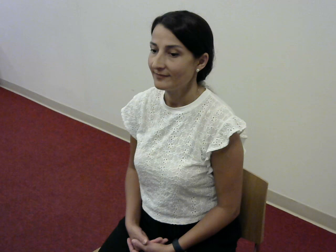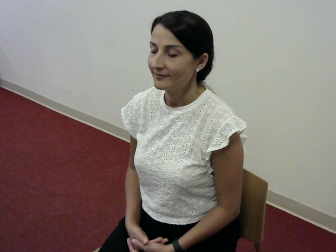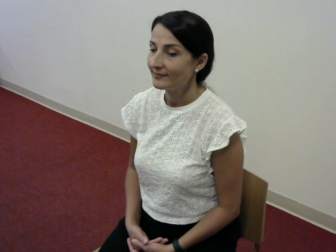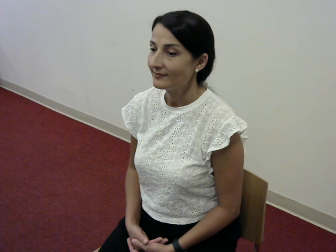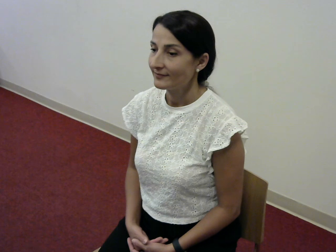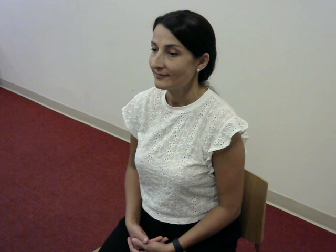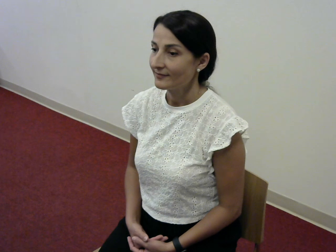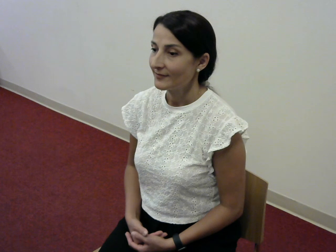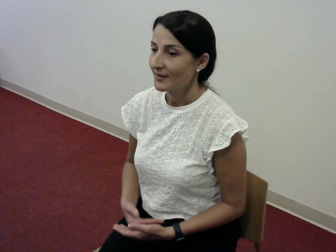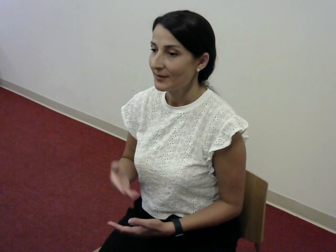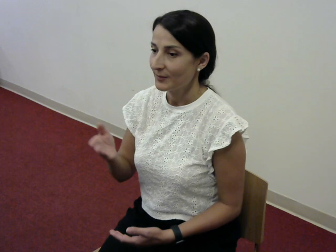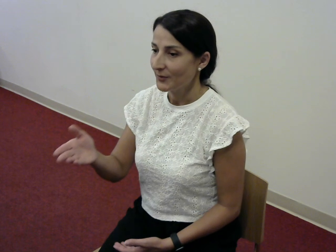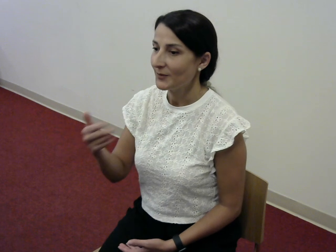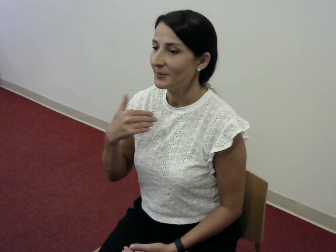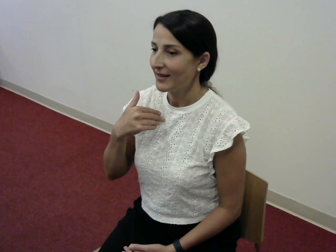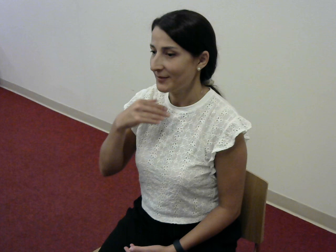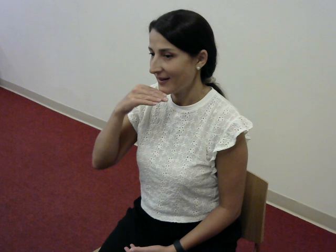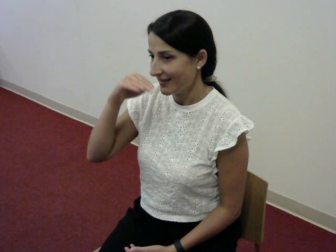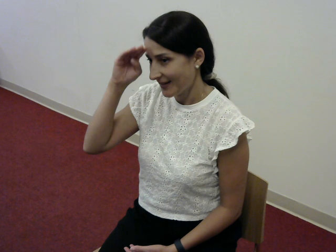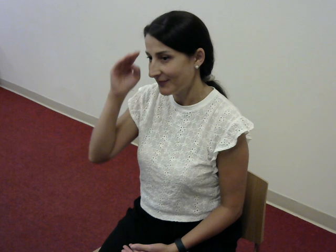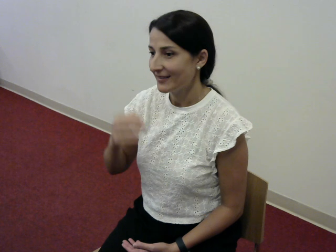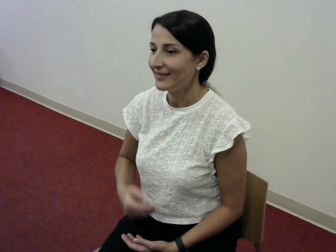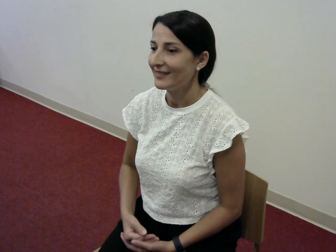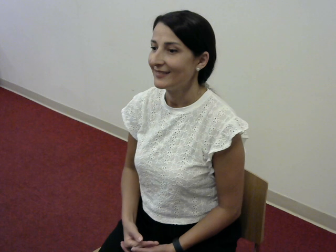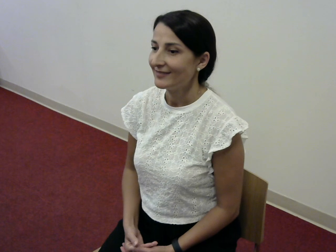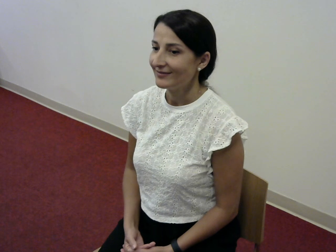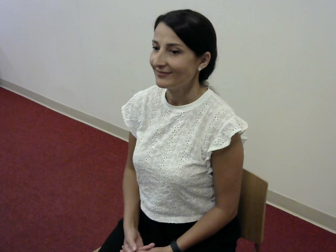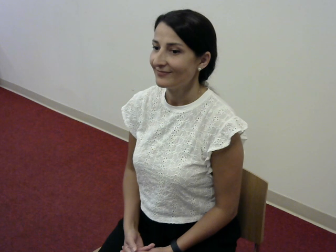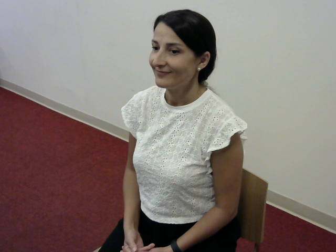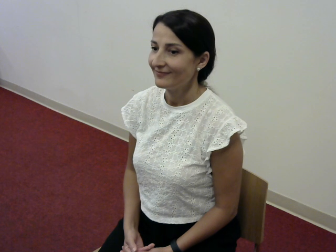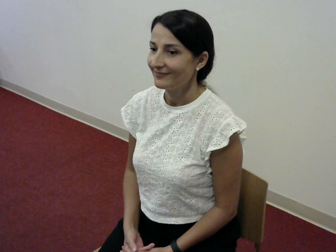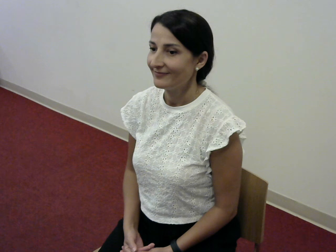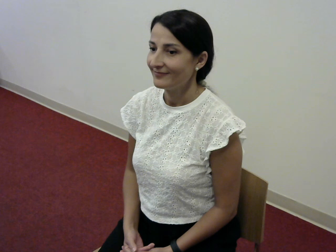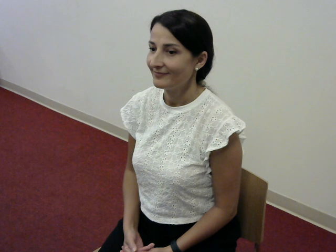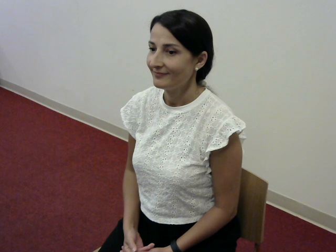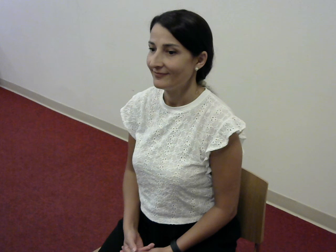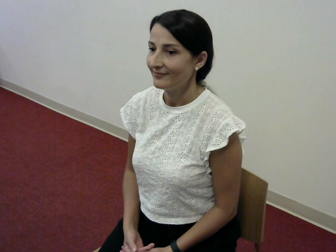Bu mənim atamdır